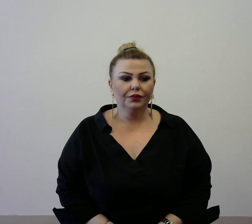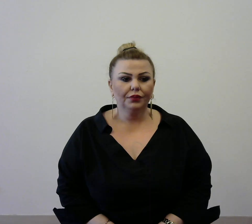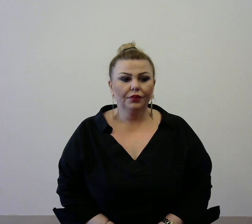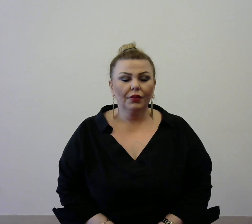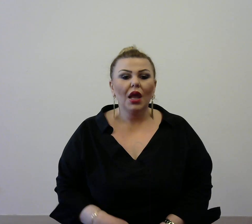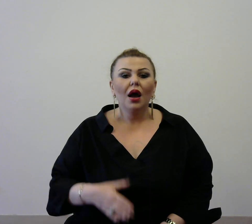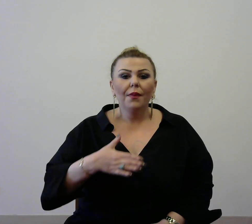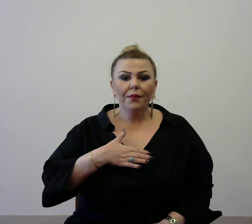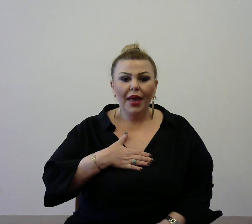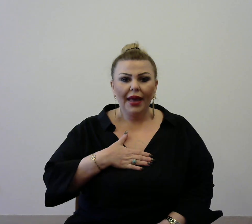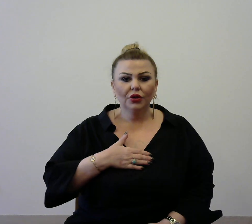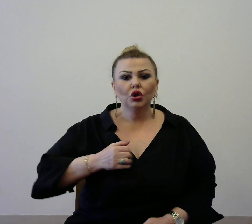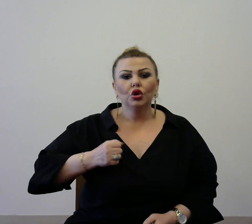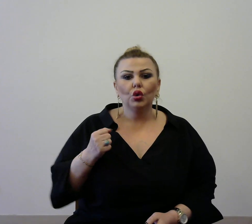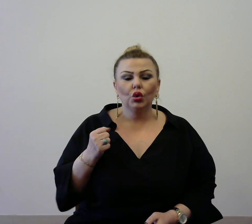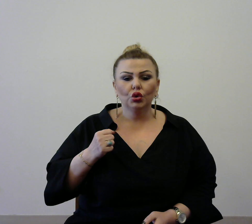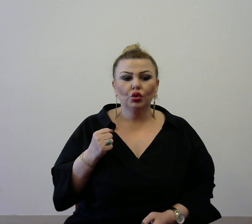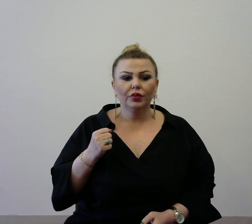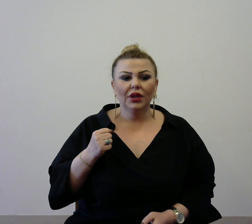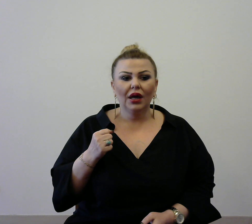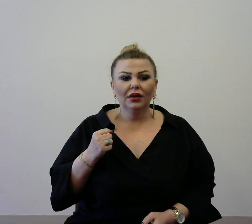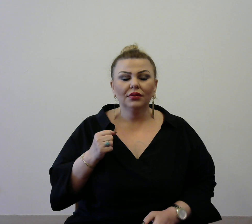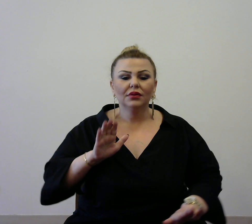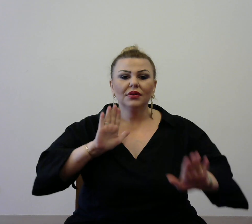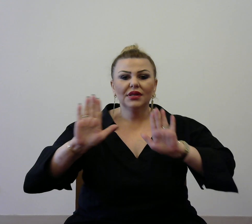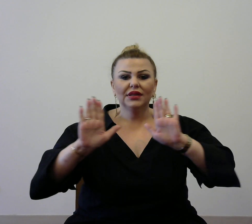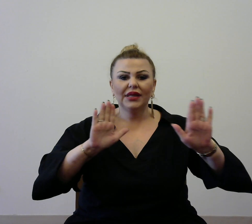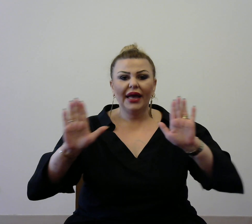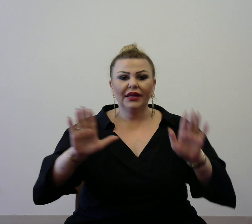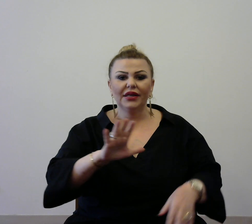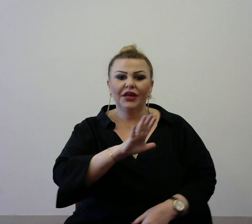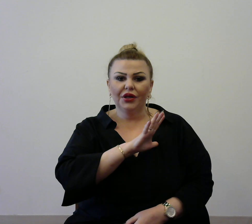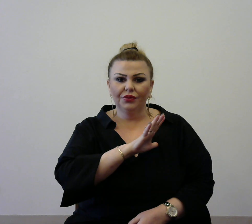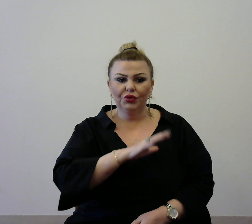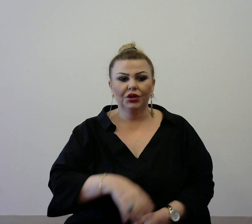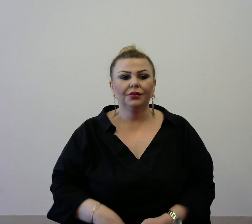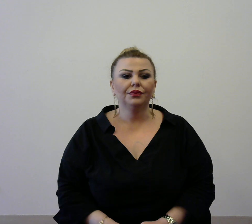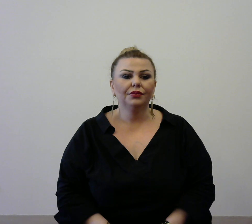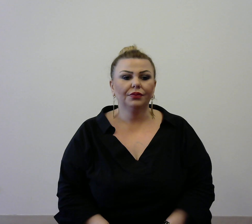Mənim dostumla sərgiyə getmişdim